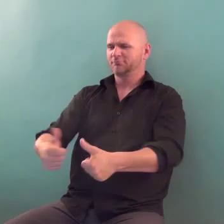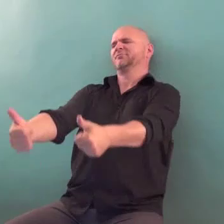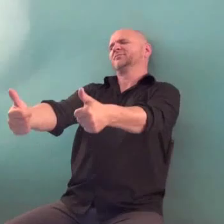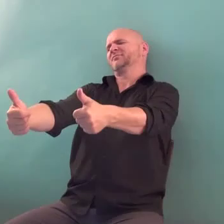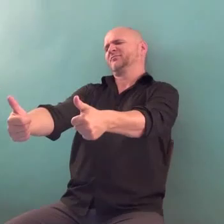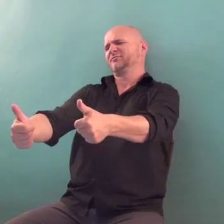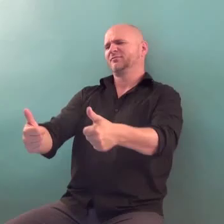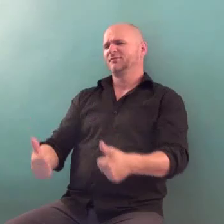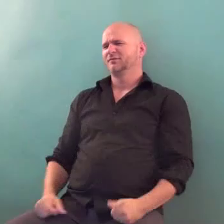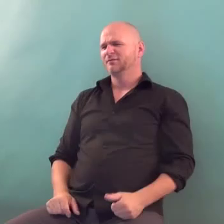Super.